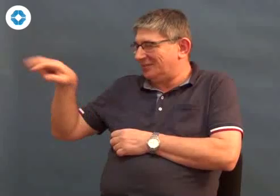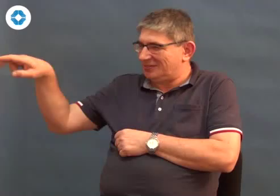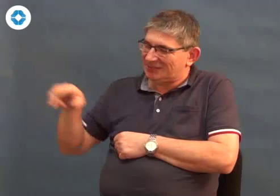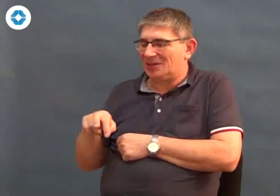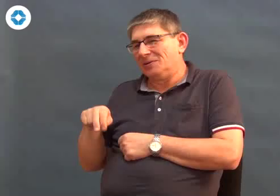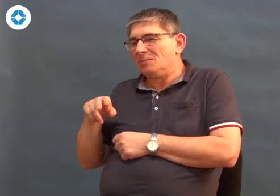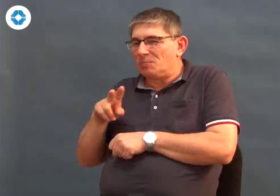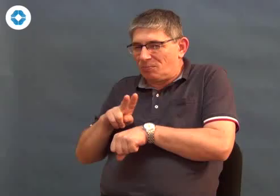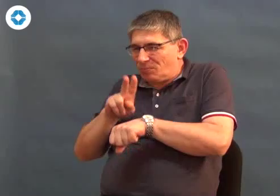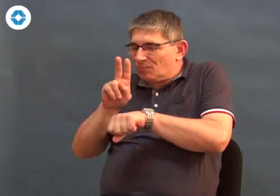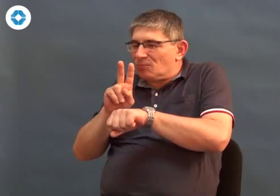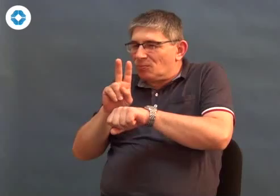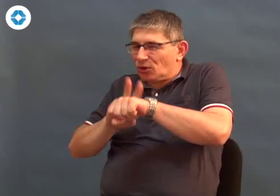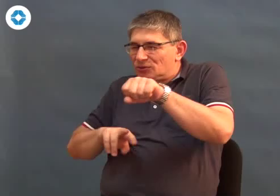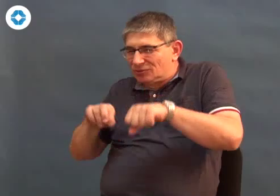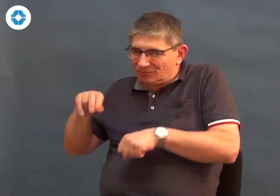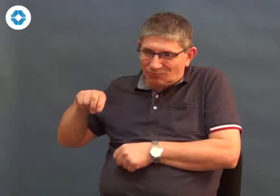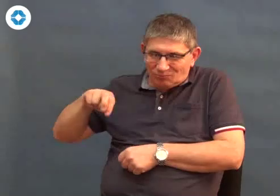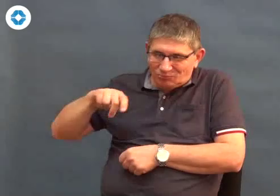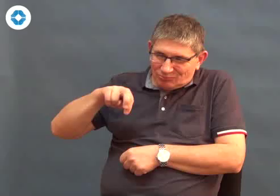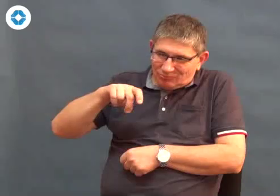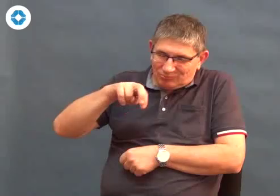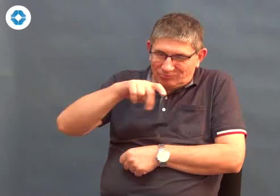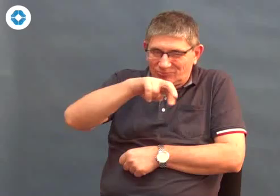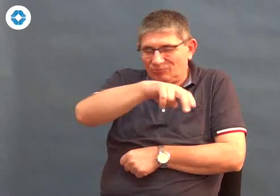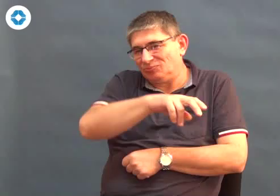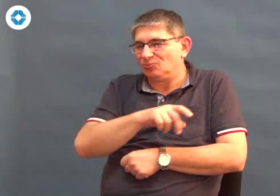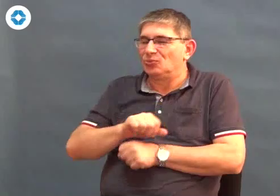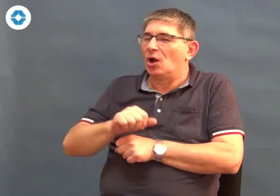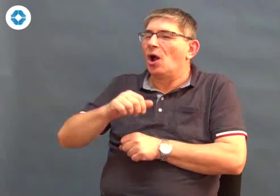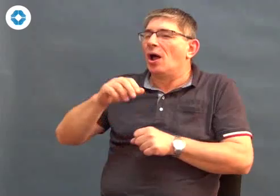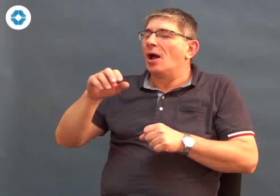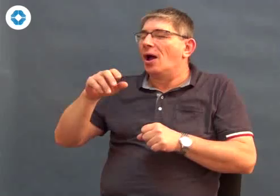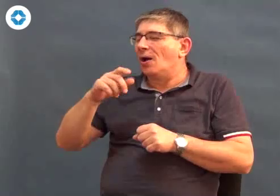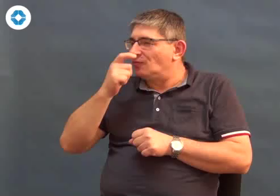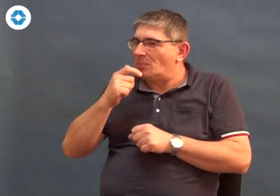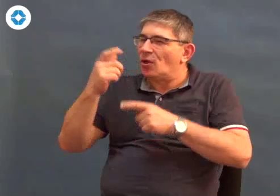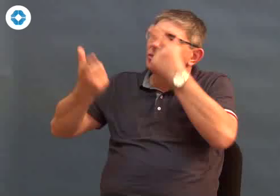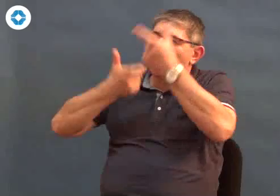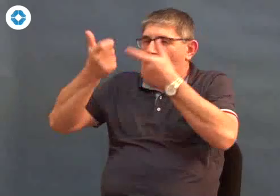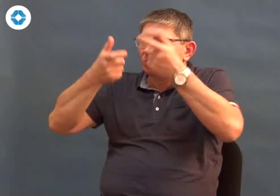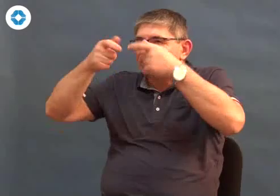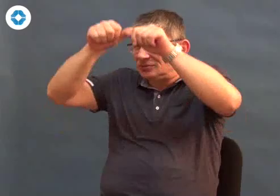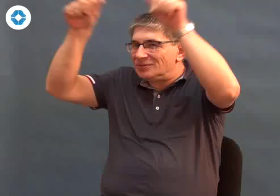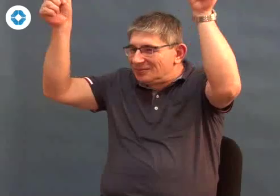Policjant idzie dalej i widzi Charliego Chaplina, który wstawia szybę.